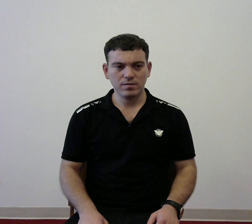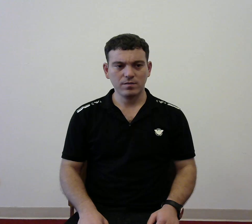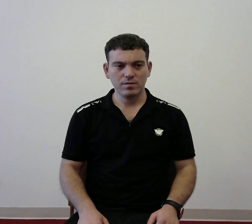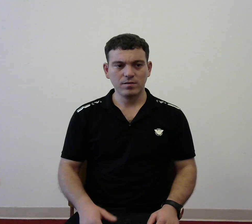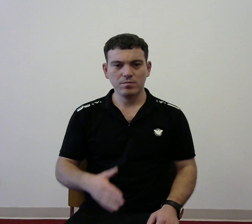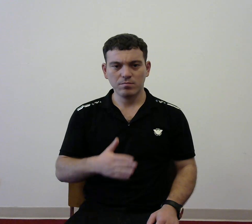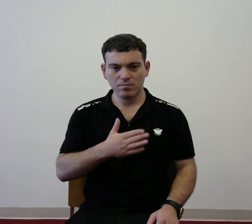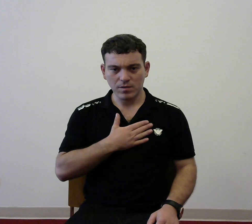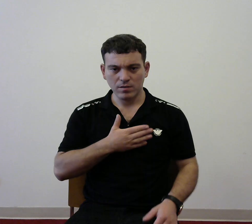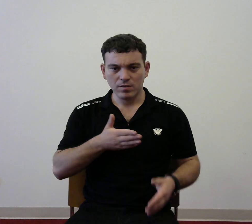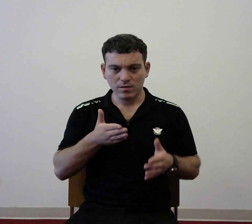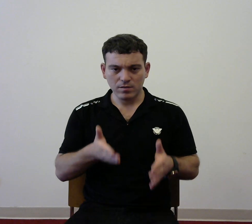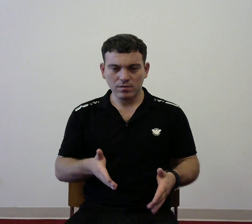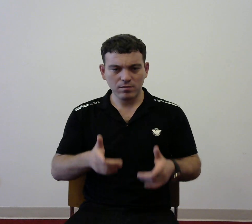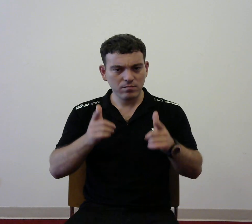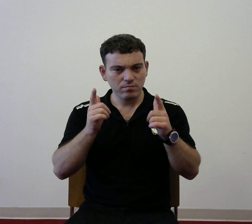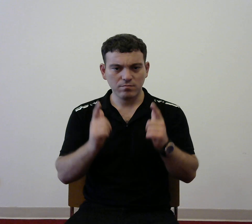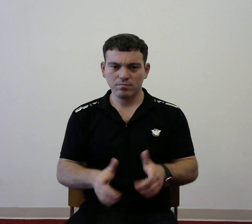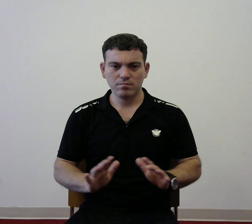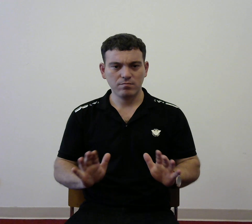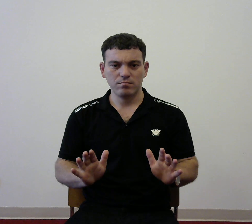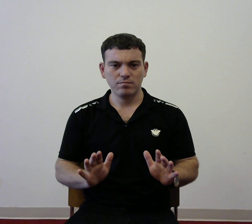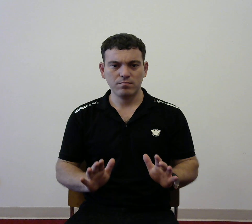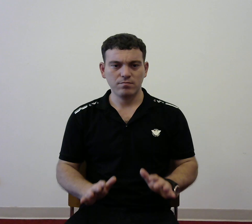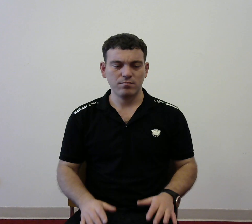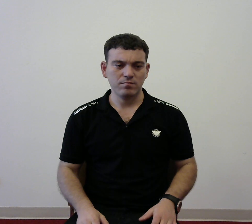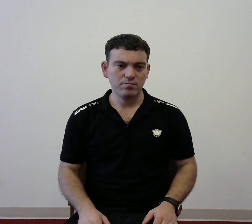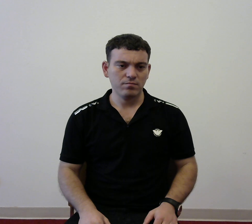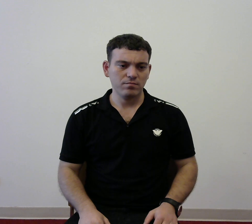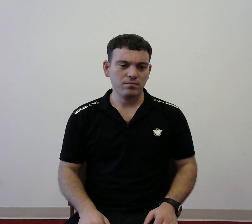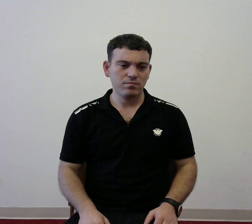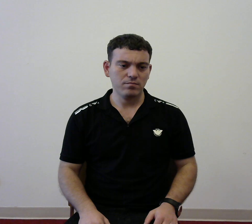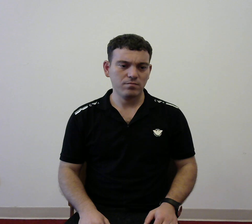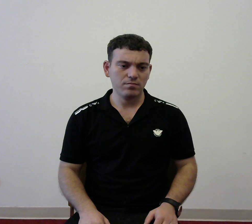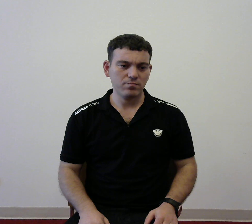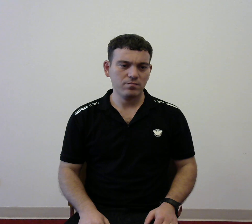Mən bununla razı deyiləm